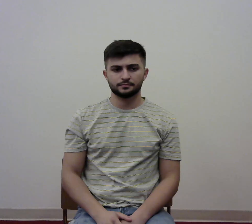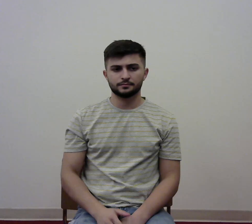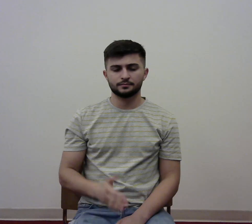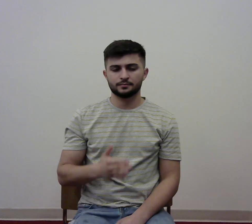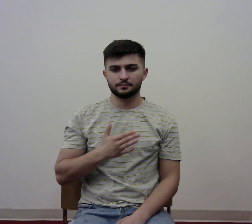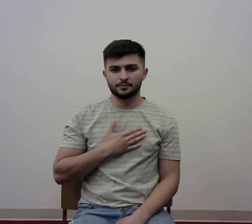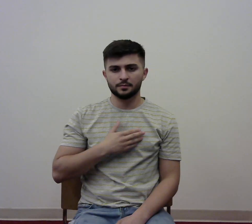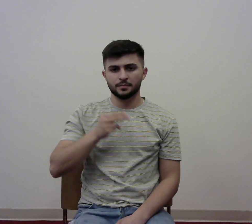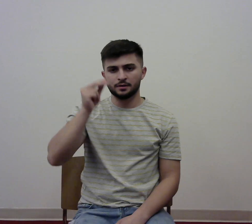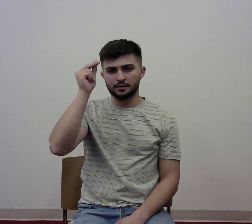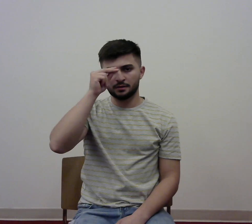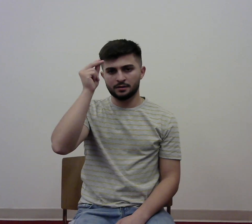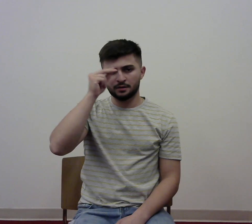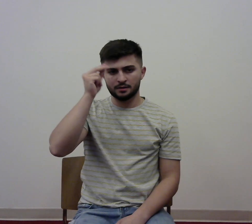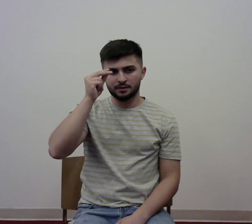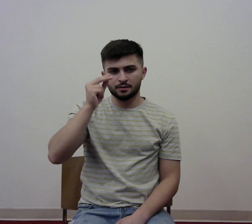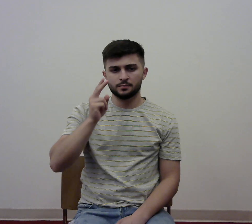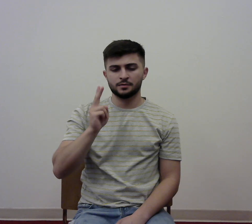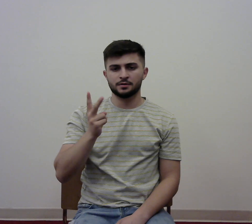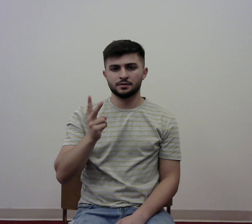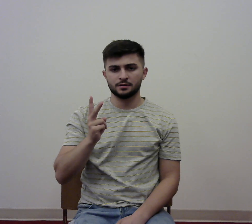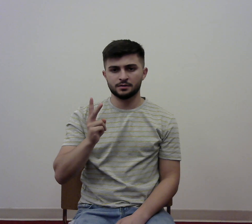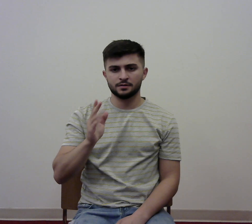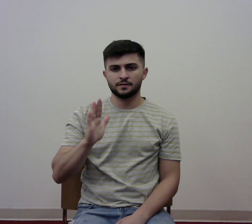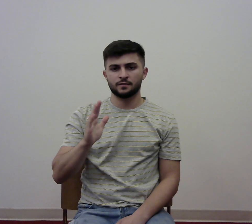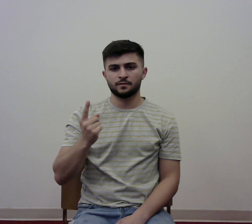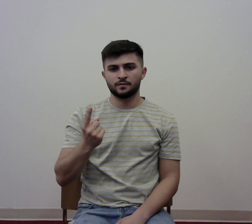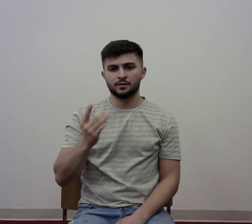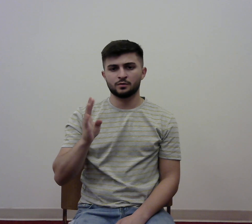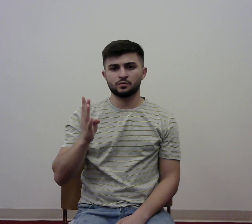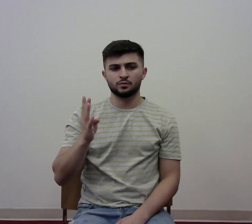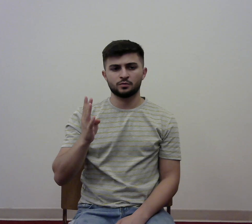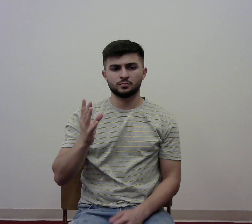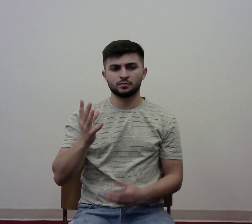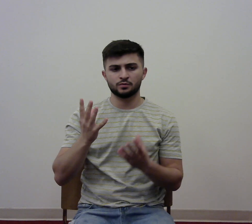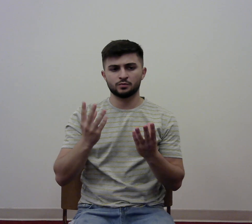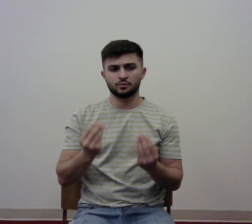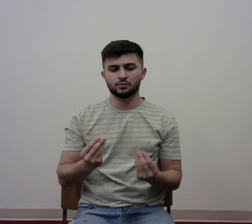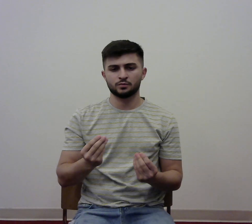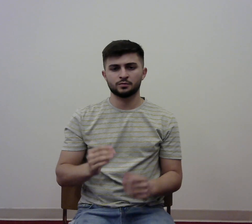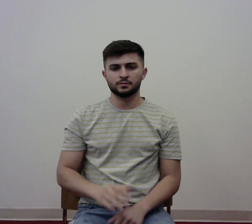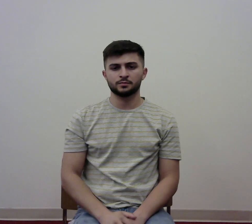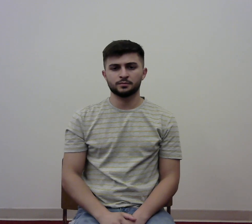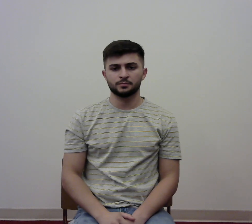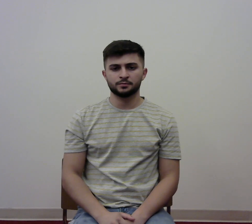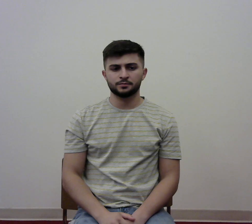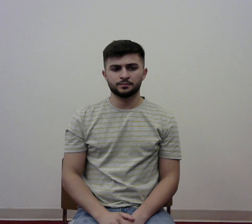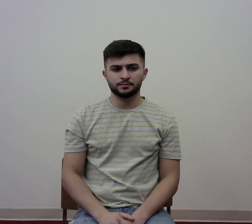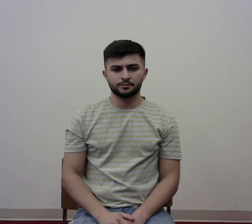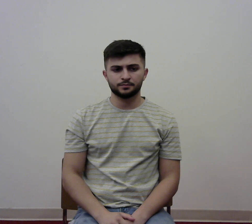Mənim dərslərim 2-ci və 4-cü günlərdir